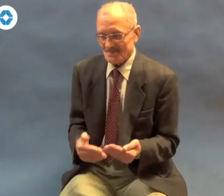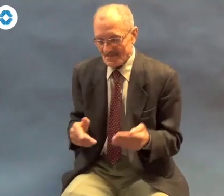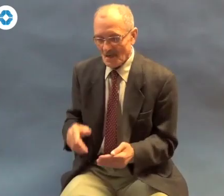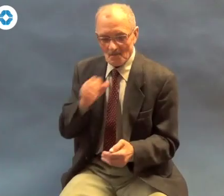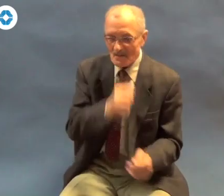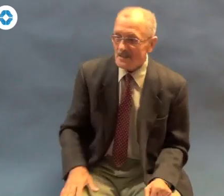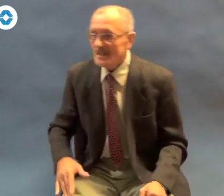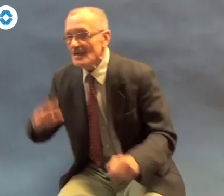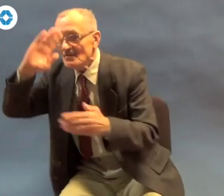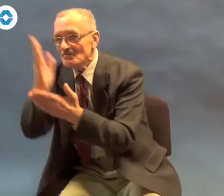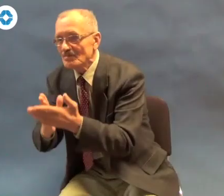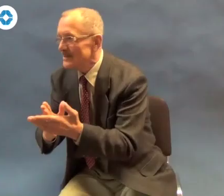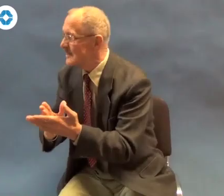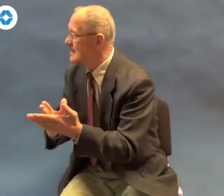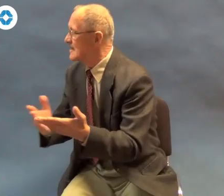Zatrzymuje się, babcia podchodzi, widzi, że okna są rozbite.